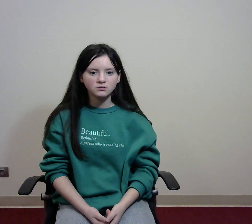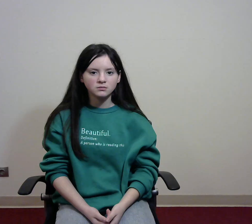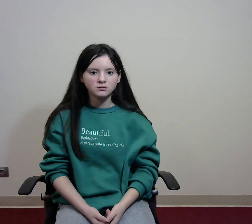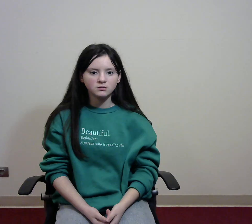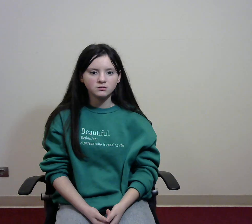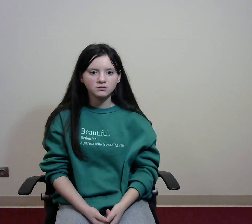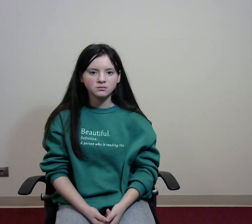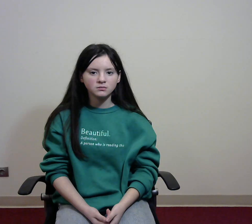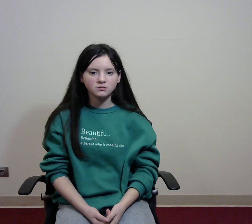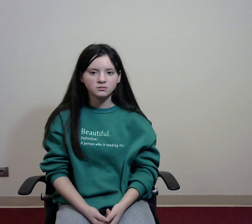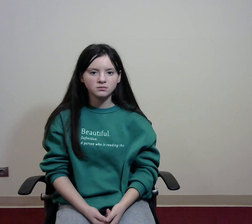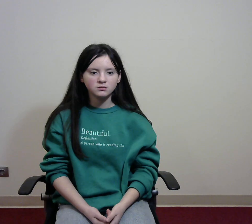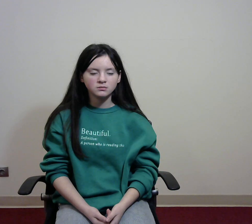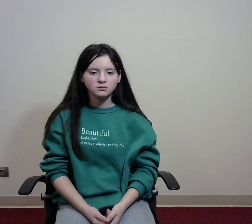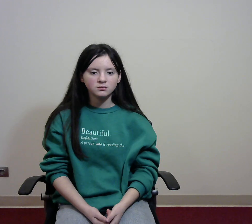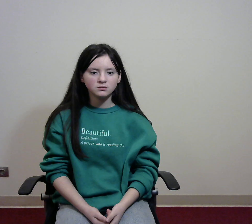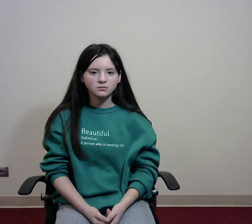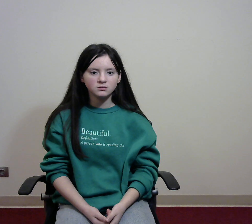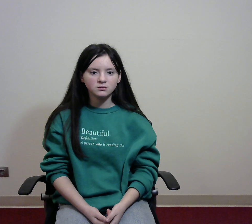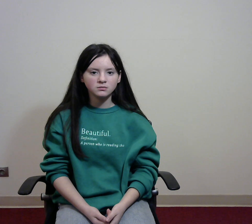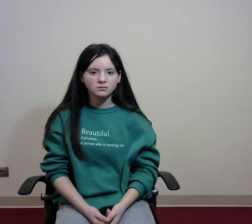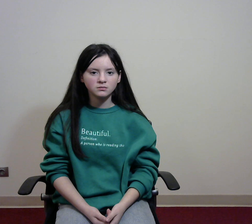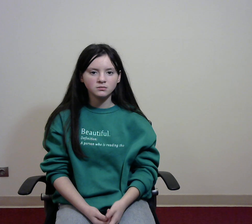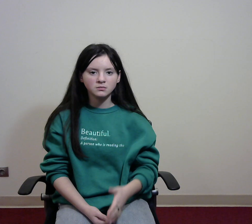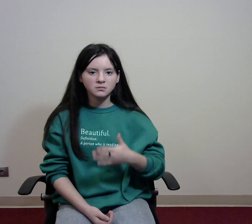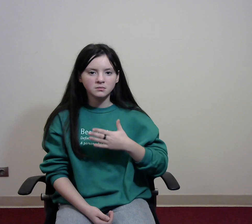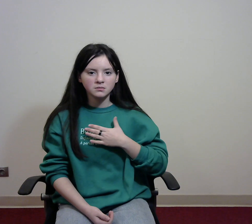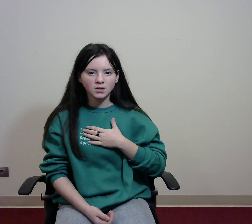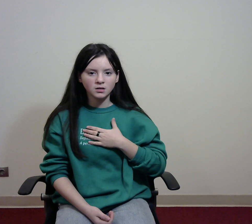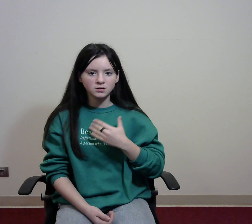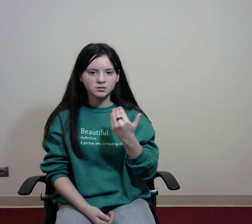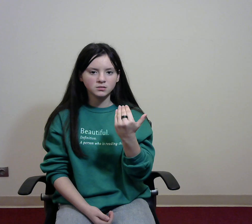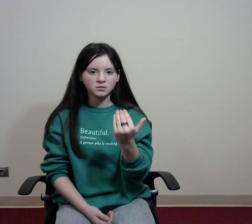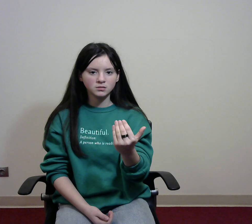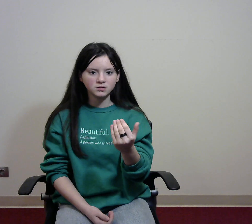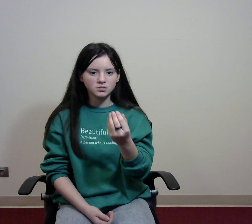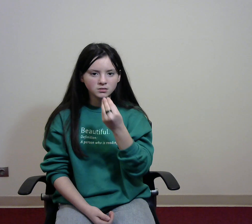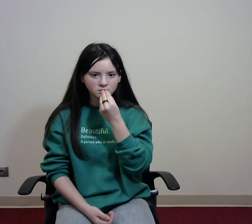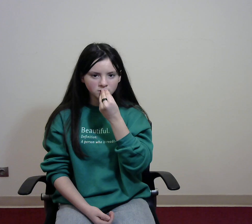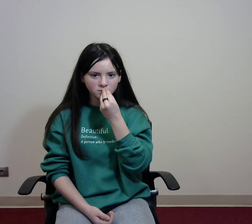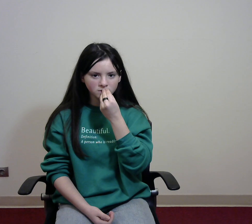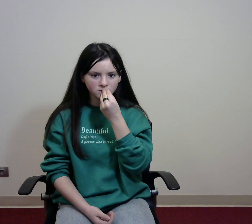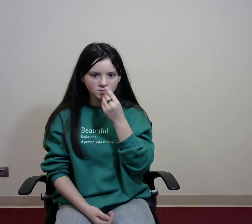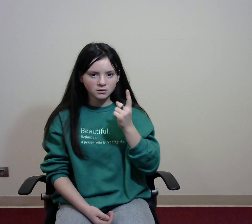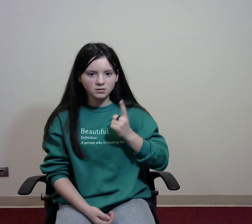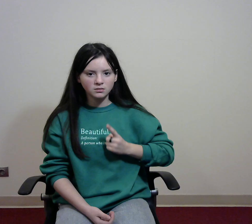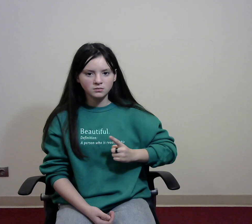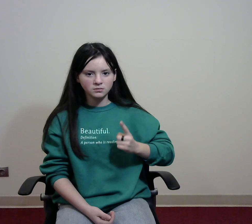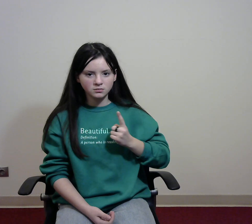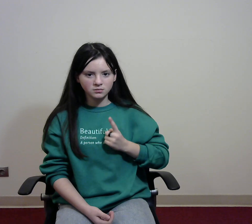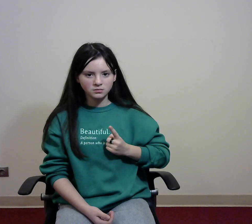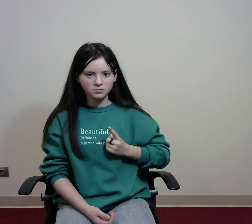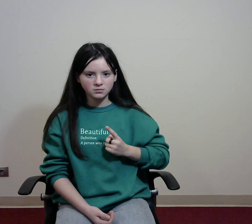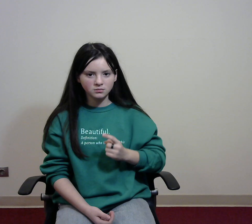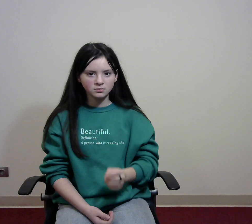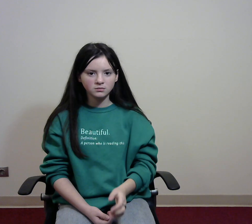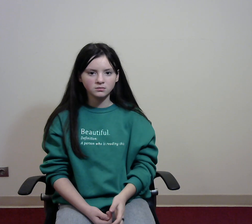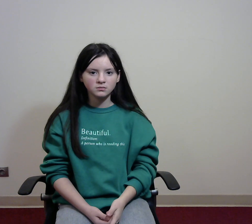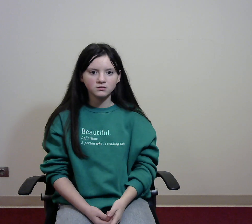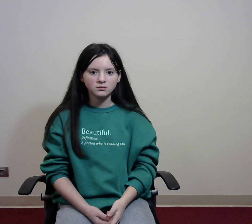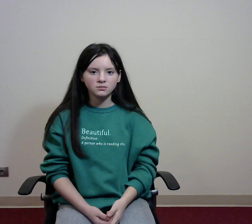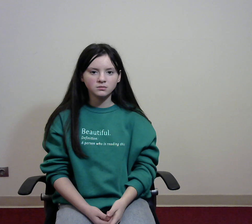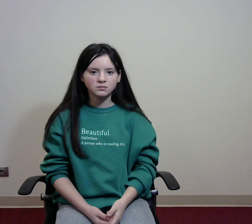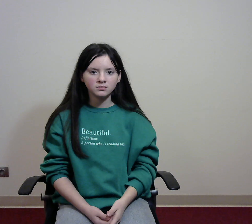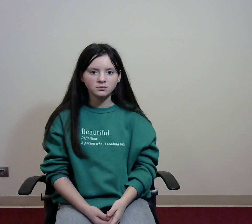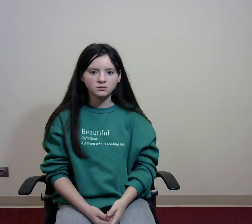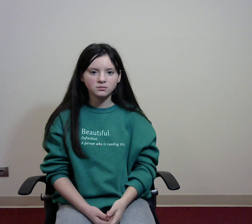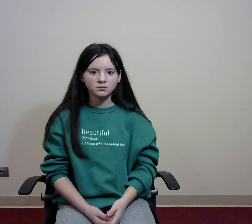Mən sizi naharda gözləyəcəm